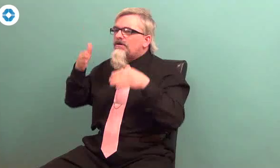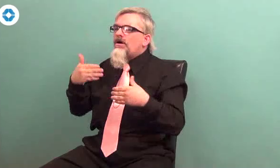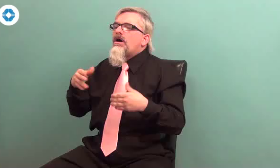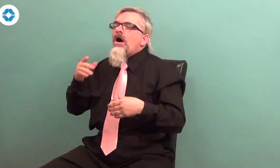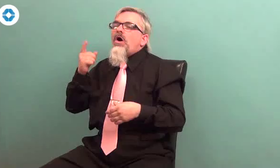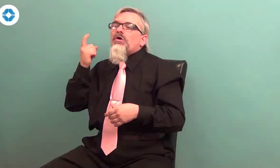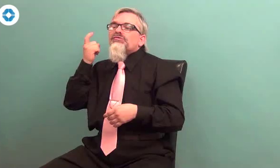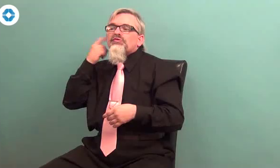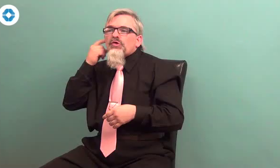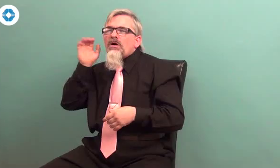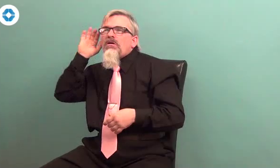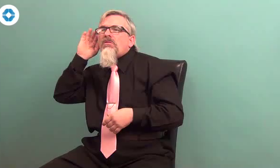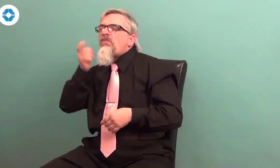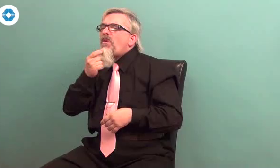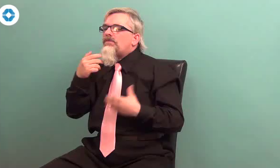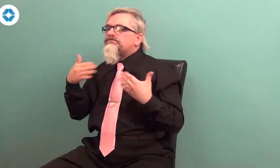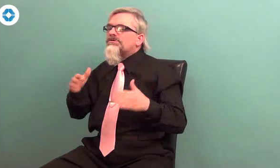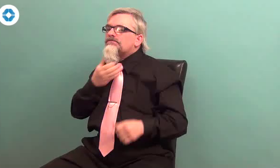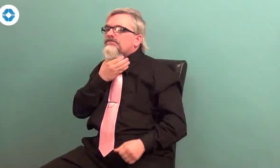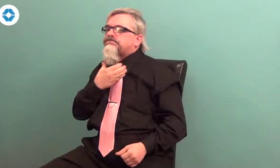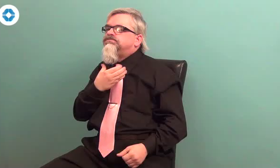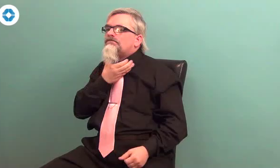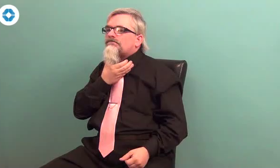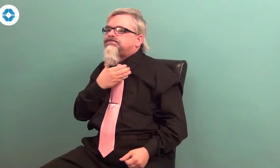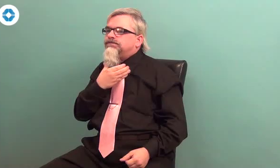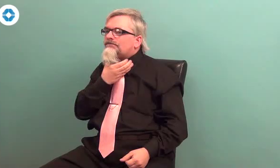Nasłuchuje i słyszy coś jakby kumkanie żaby.